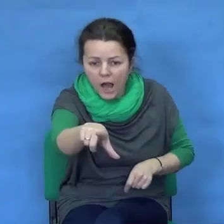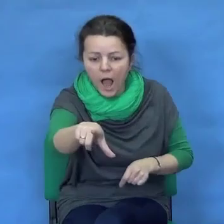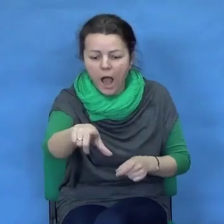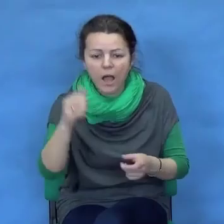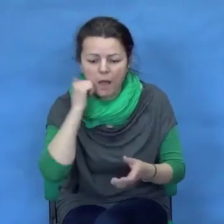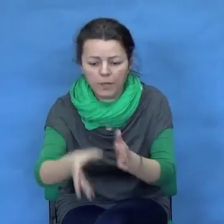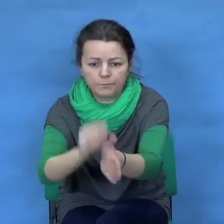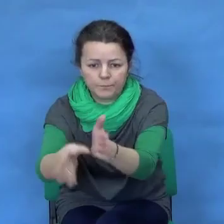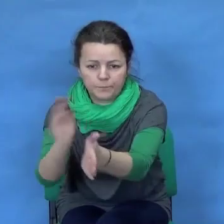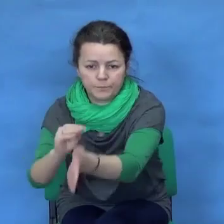O każdej pełnej godzinie kukułka brała do dzioba jabłko.